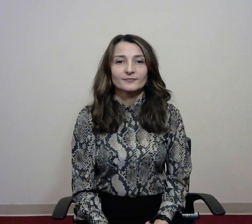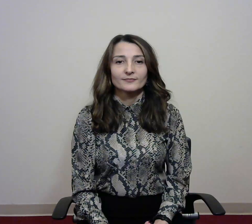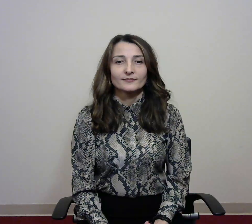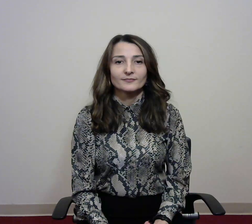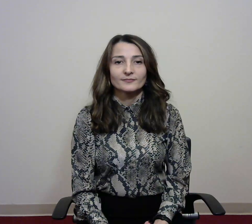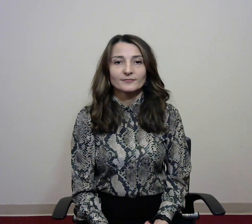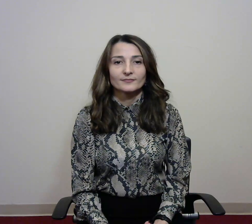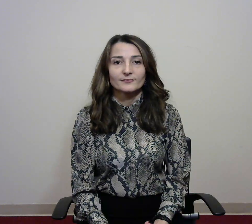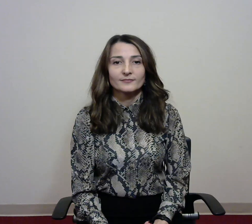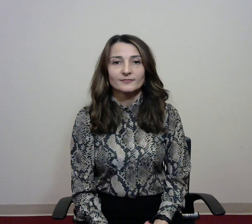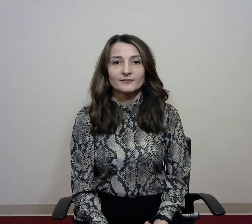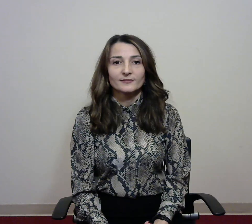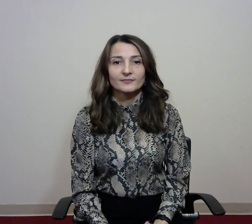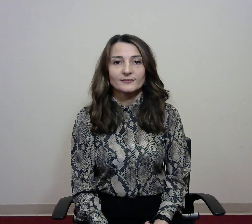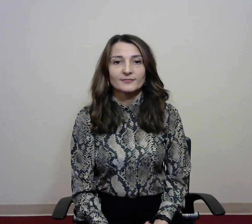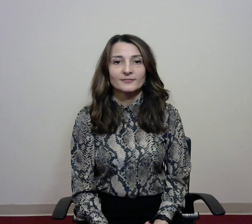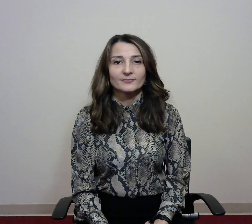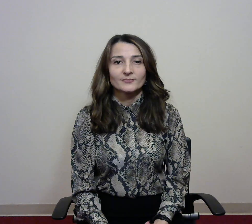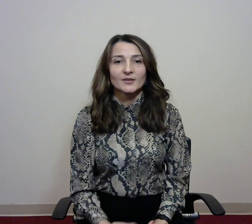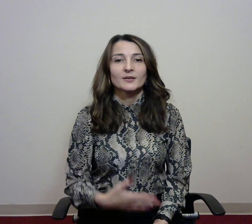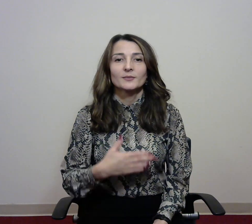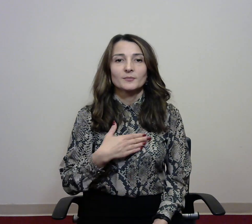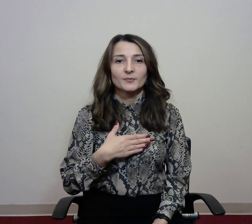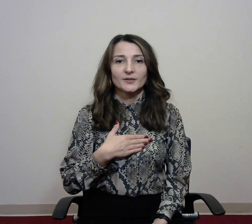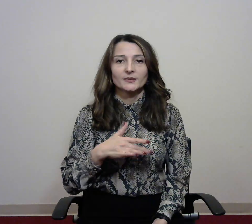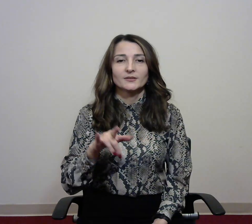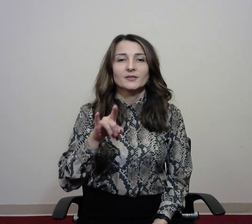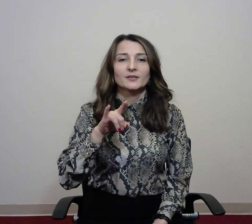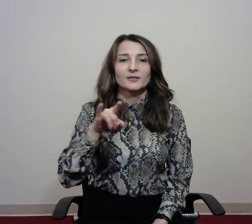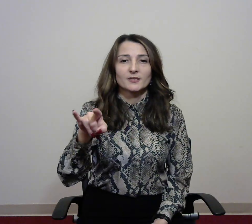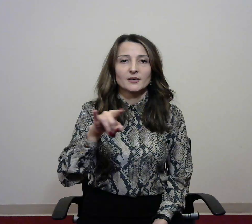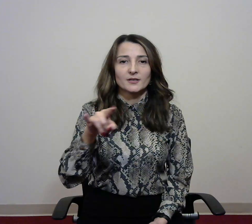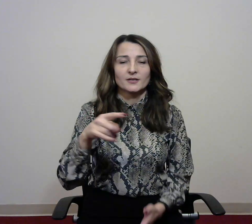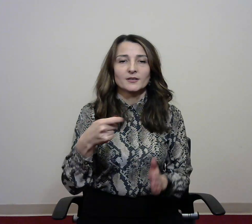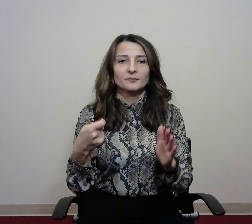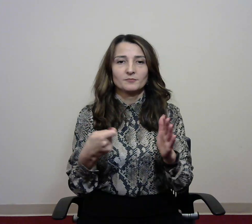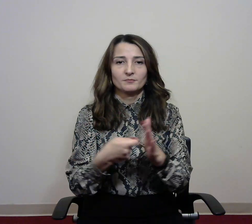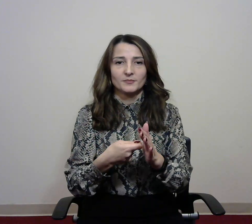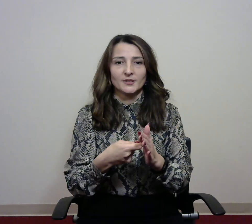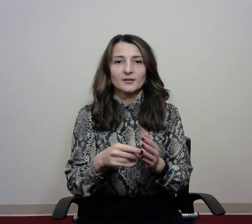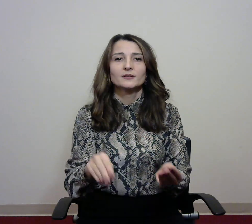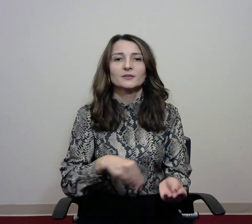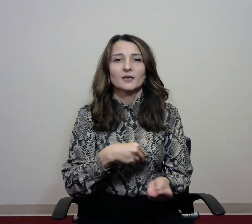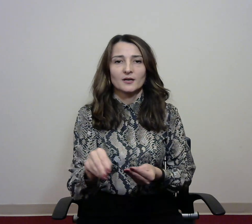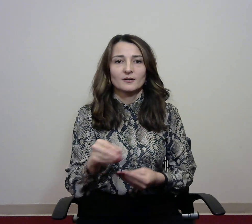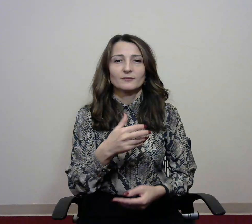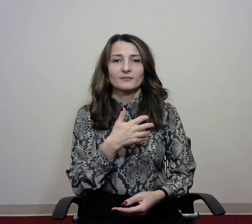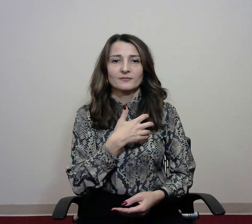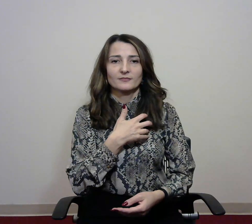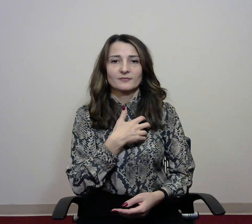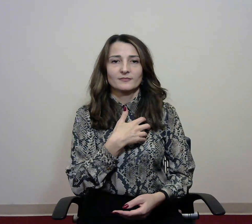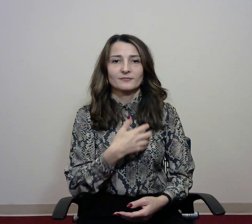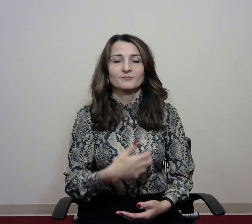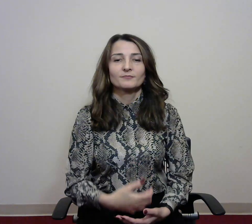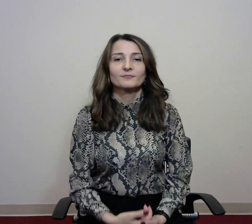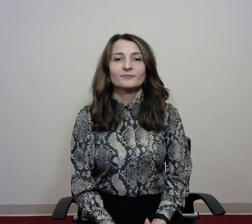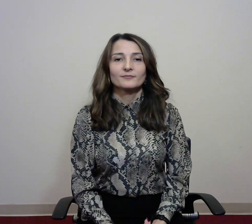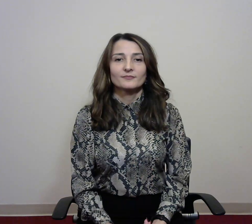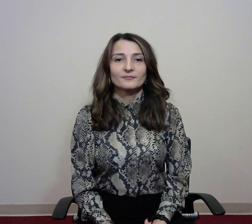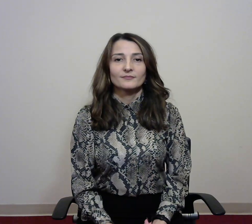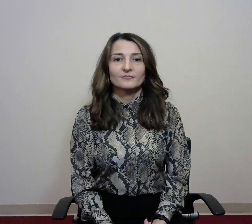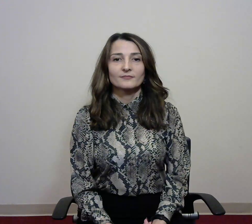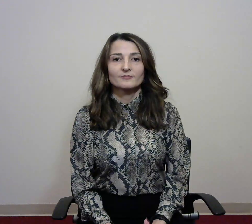Mən təyyarə bileti almaq istəyirəm